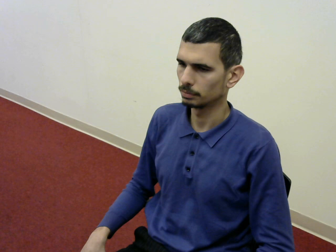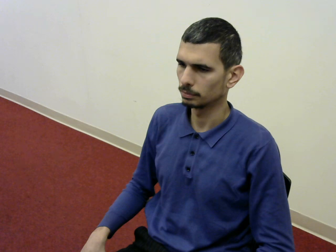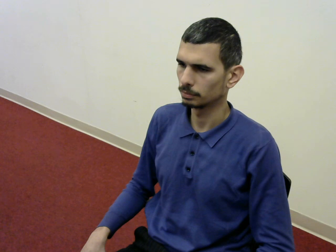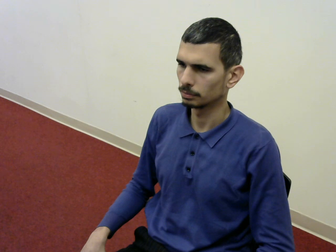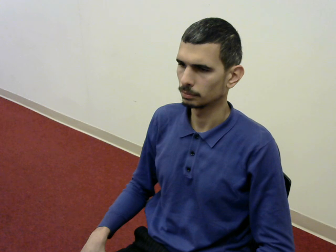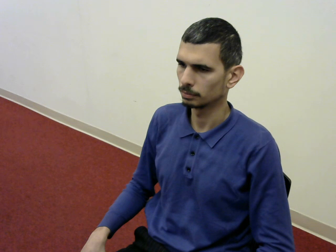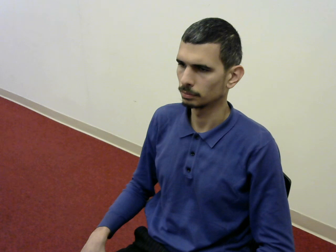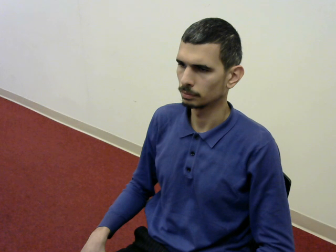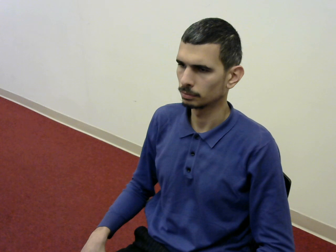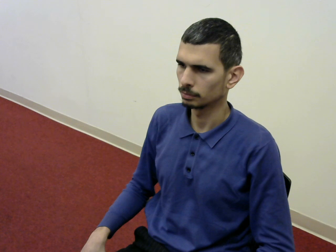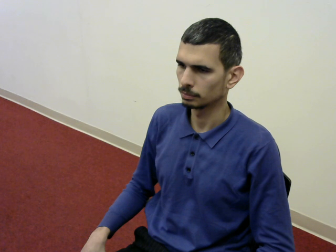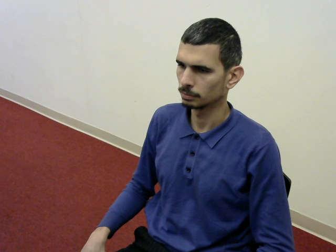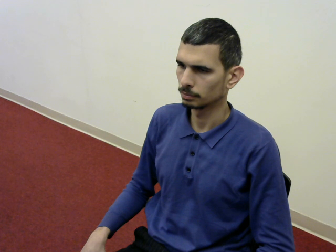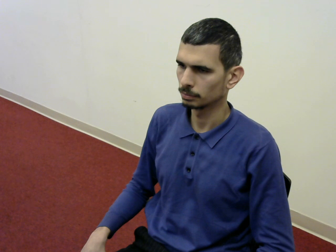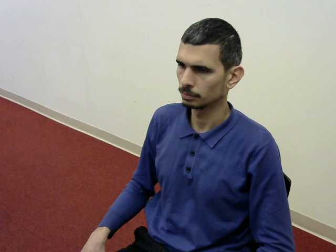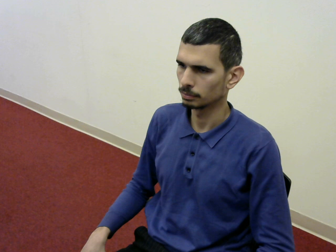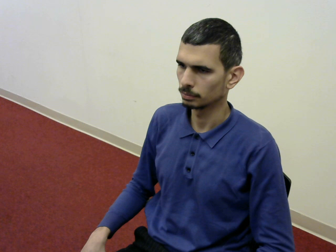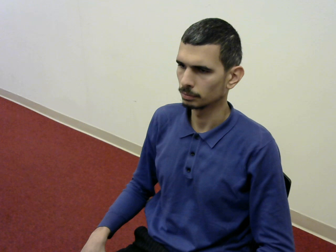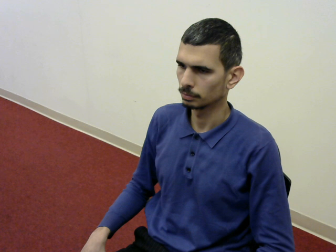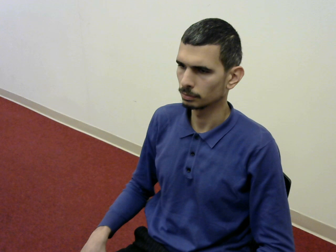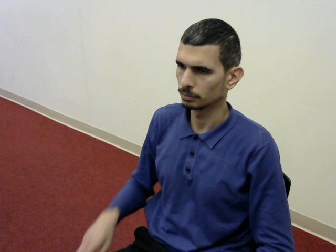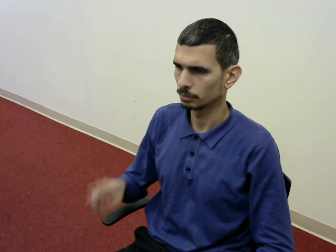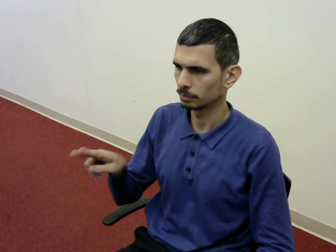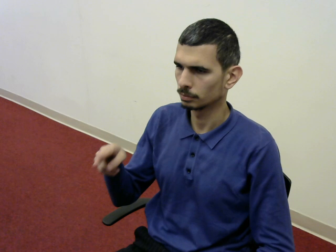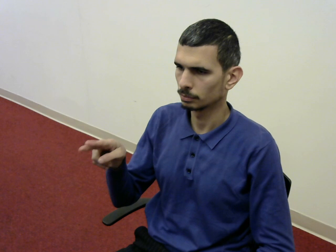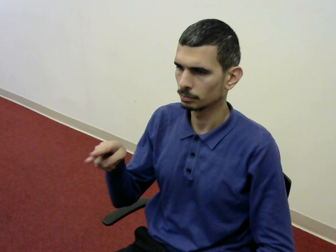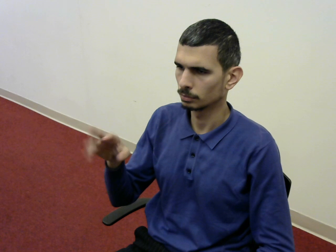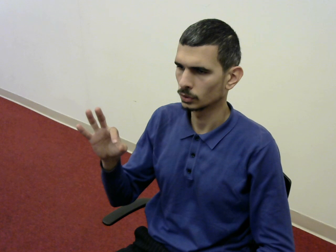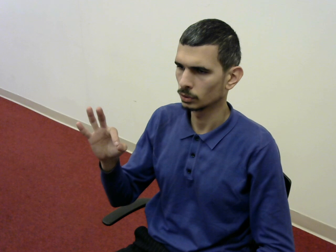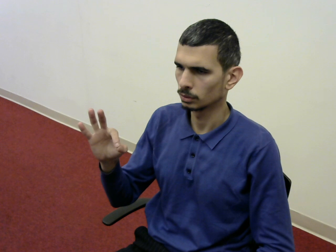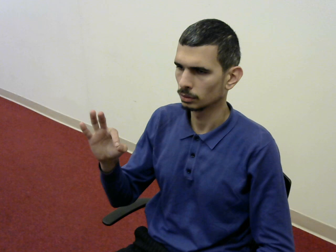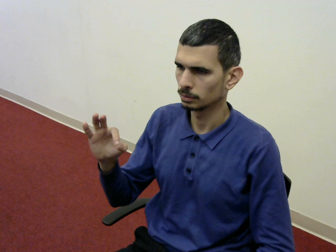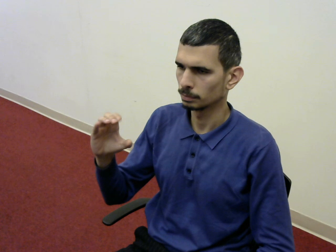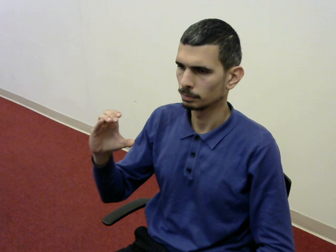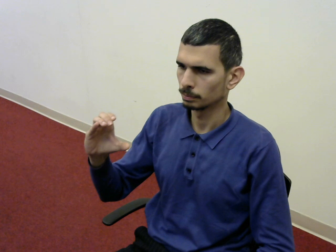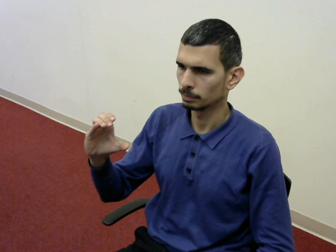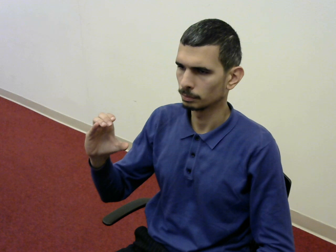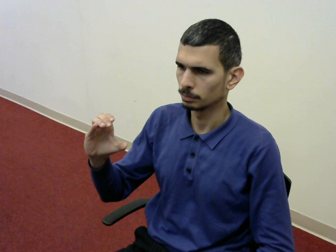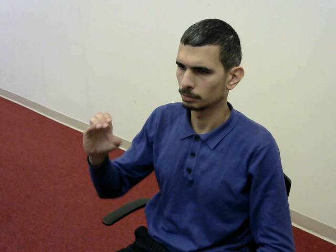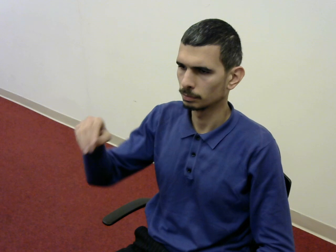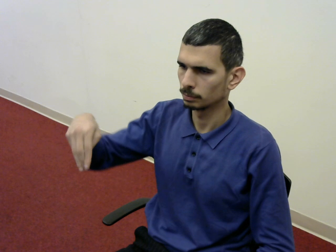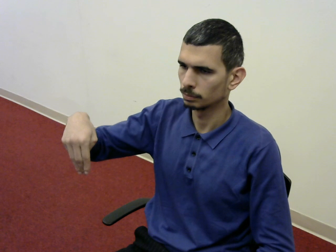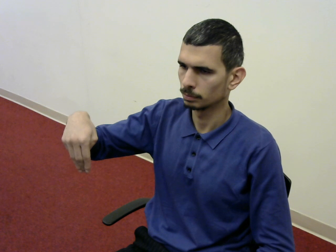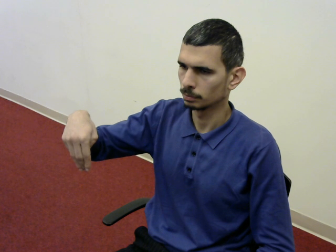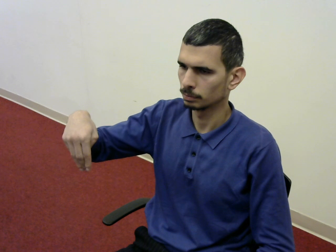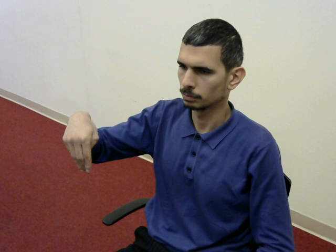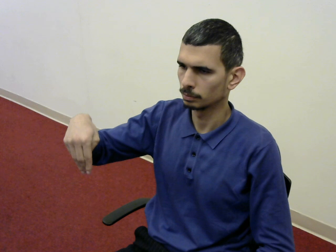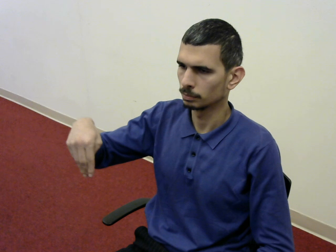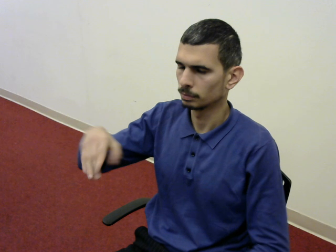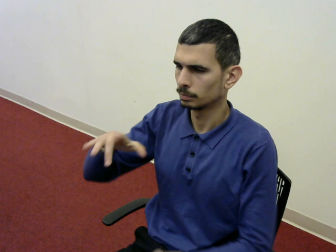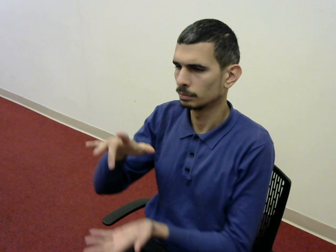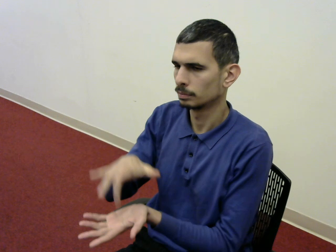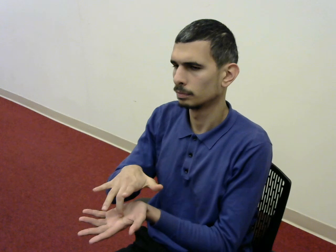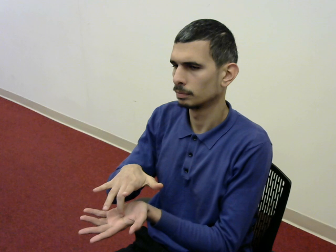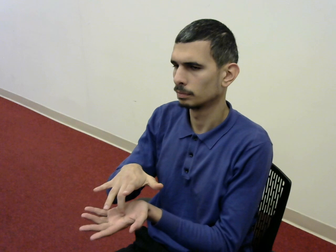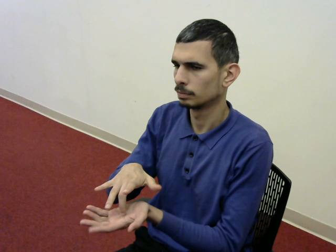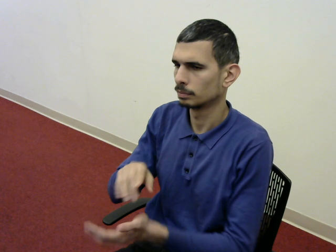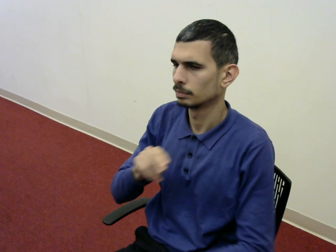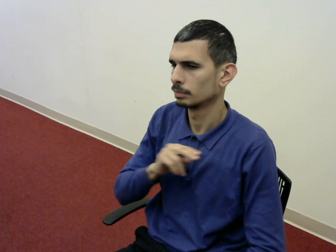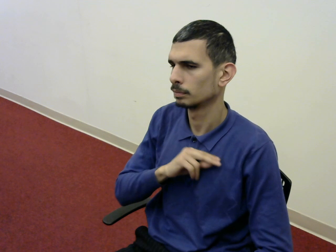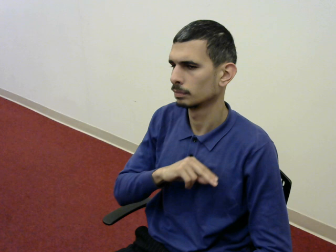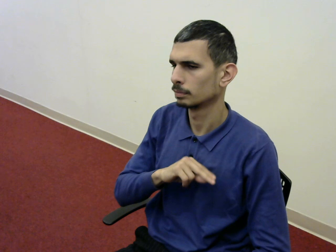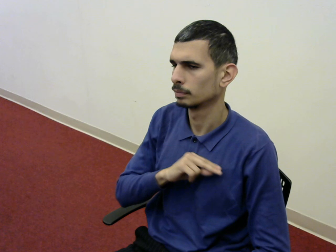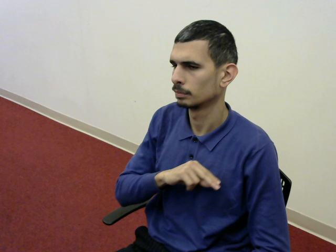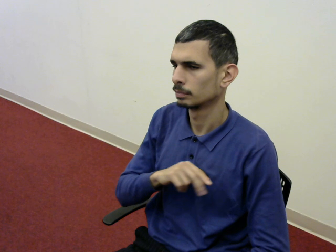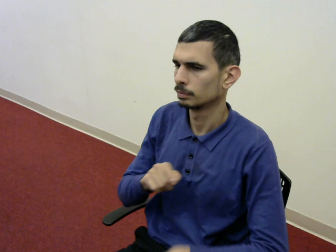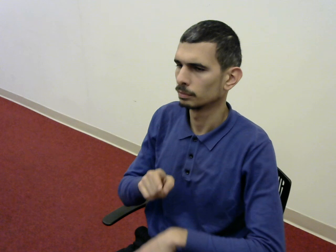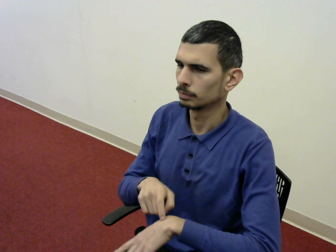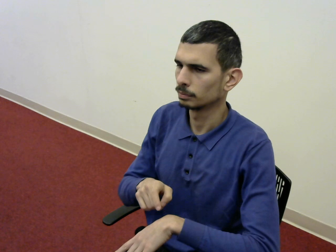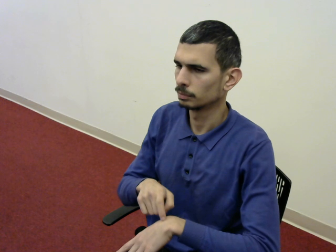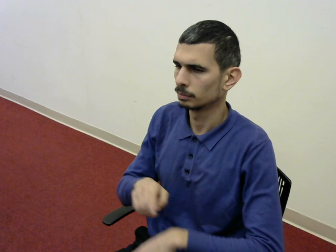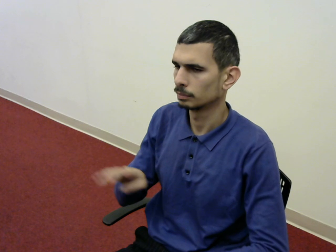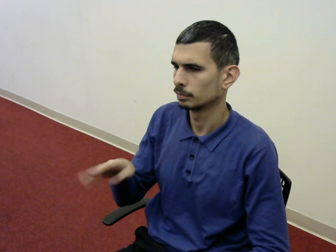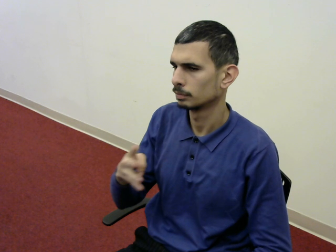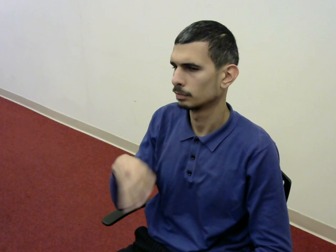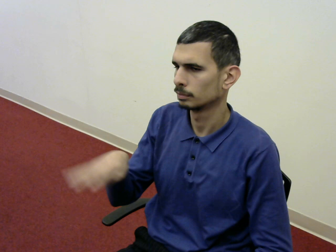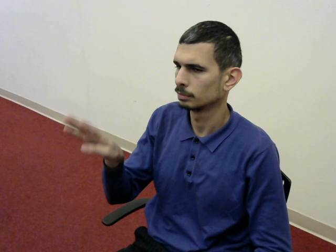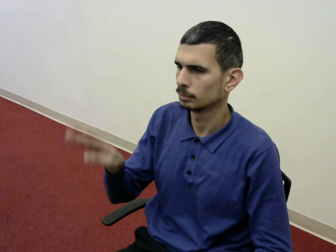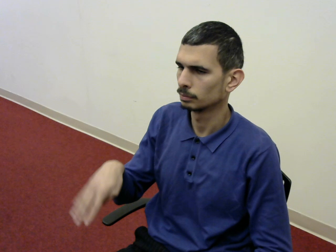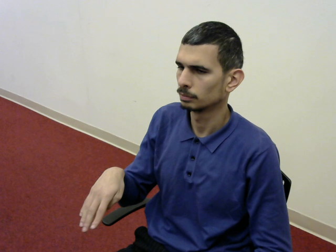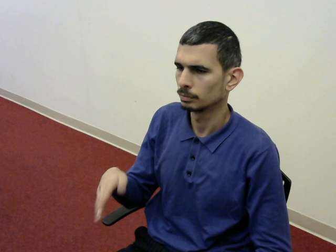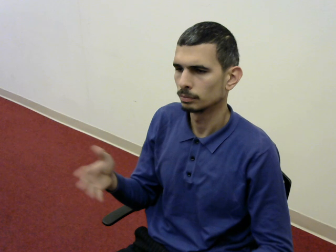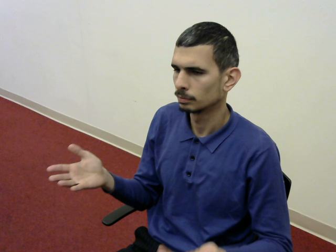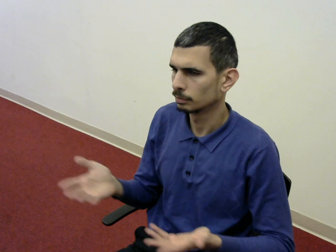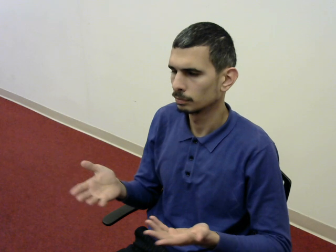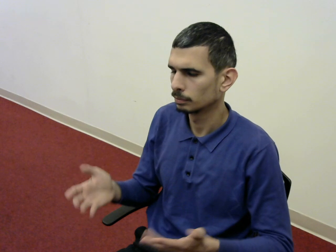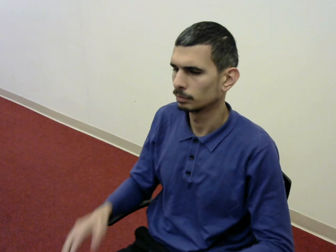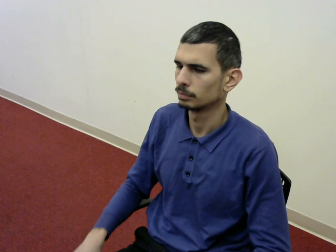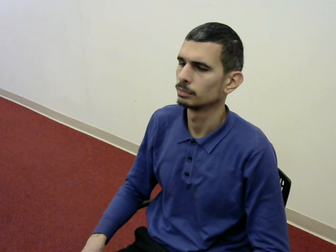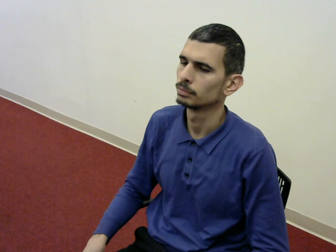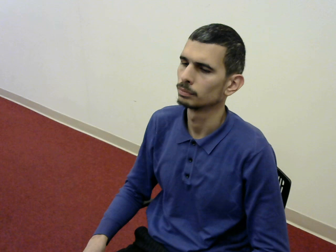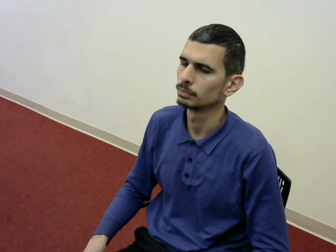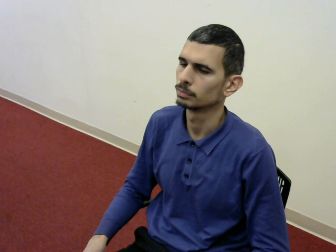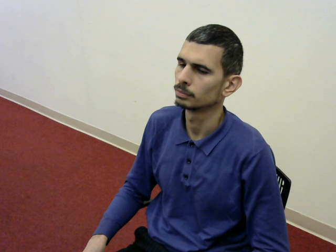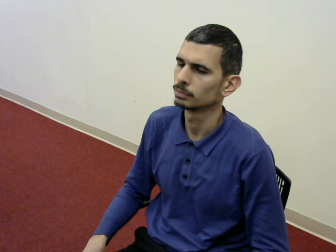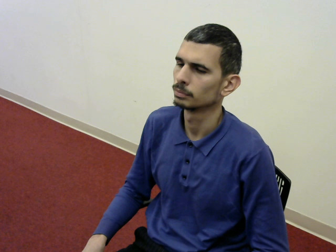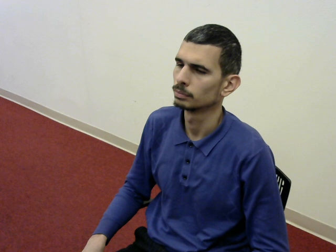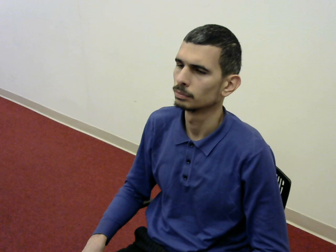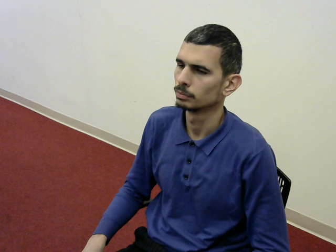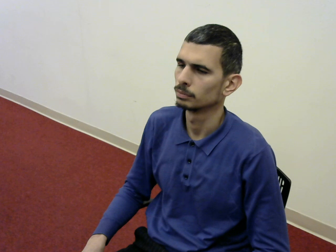DOST Mərkəzlərində iş saatı,qrafiki necədir?